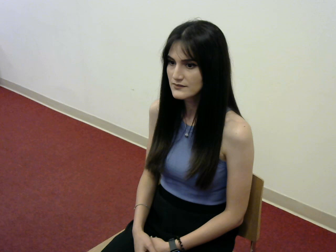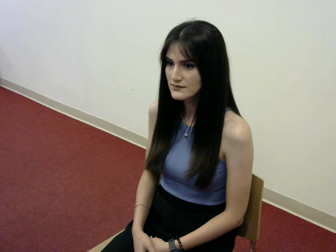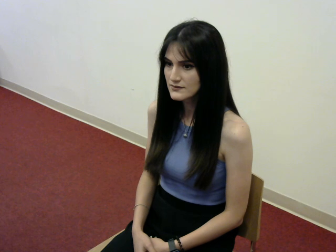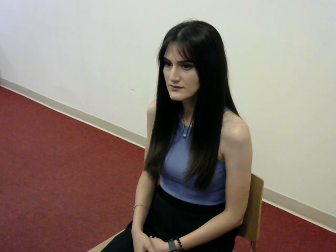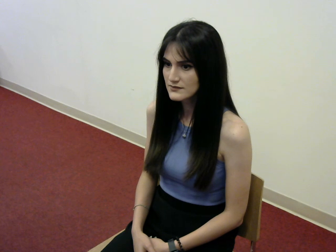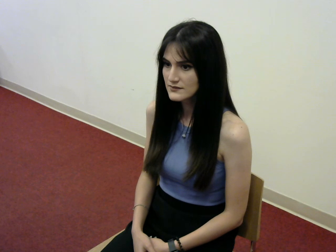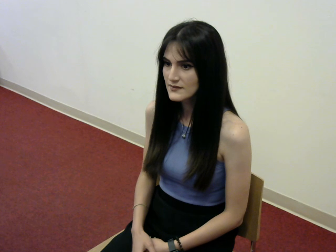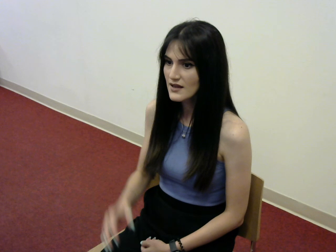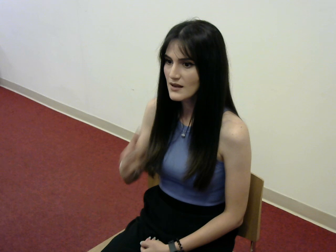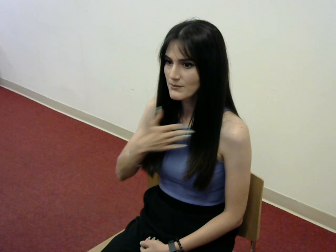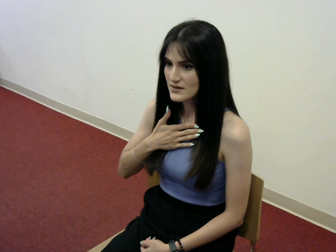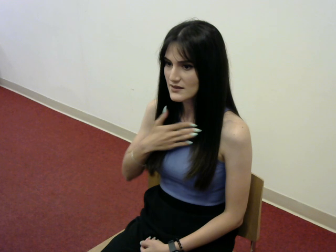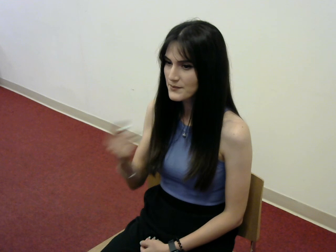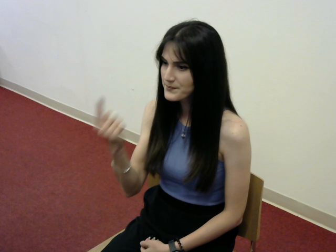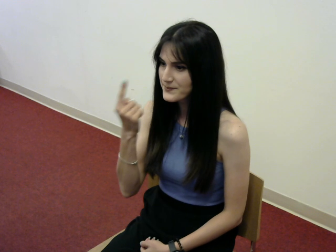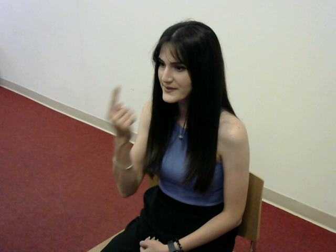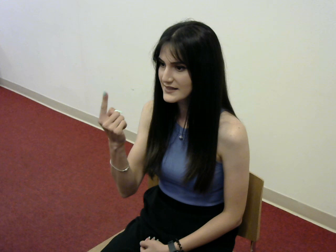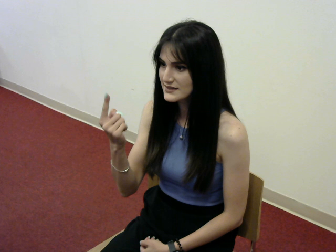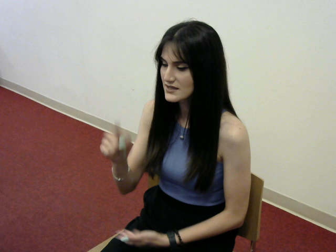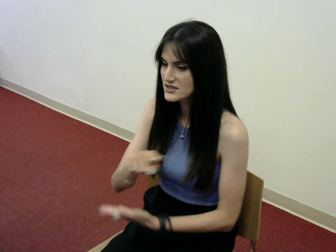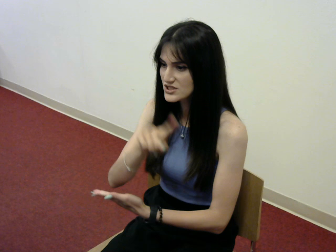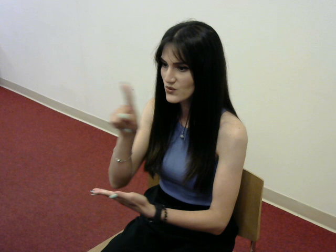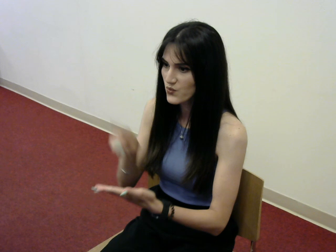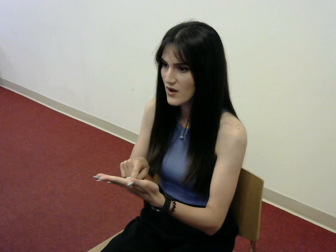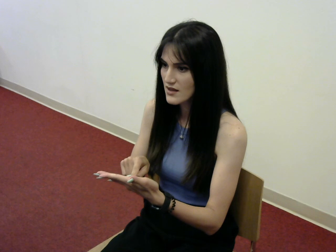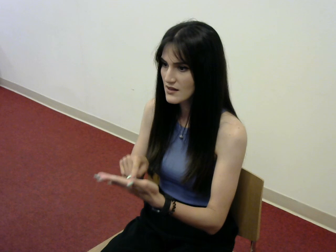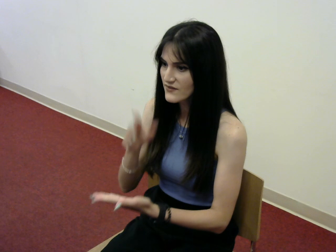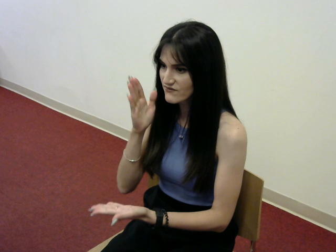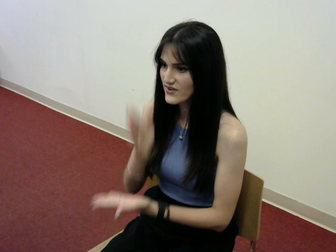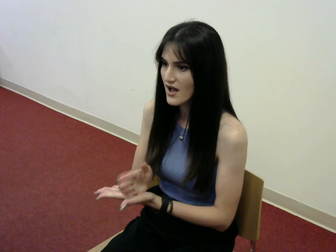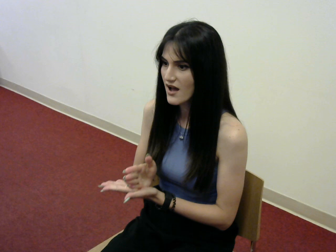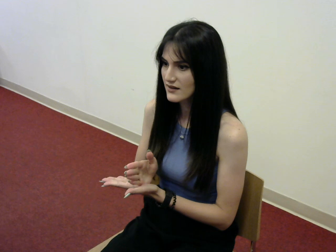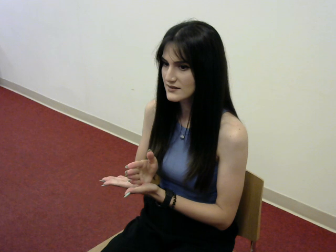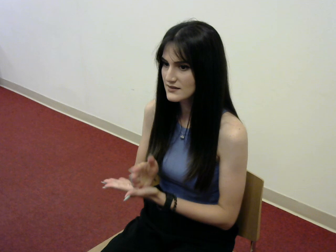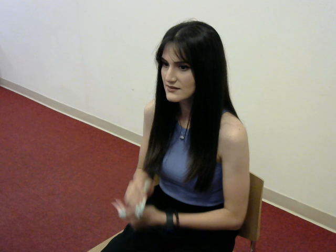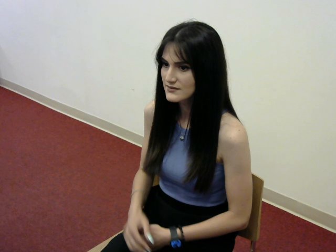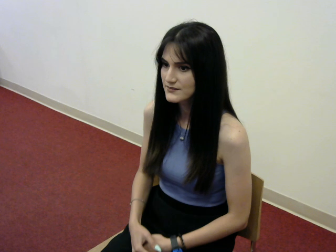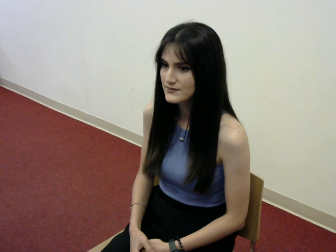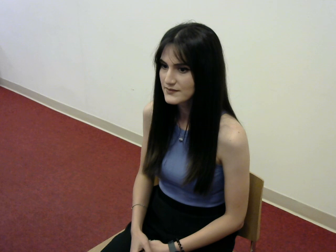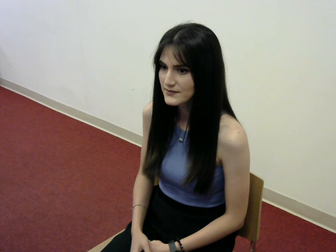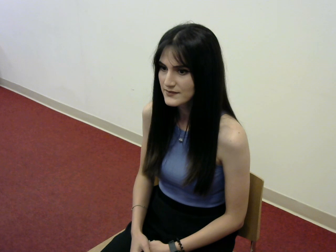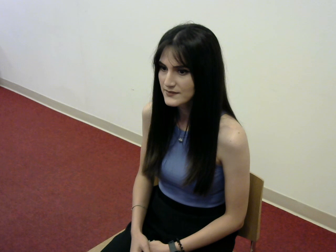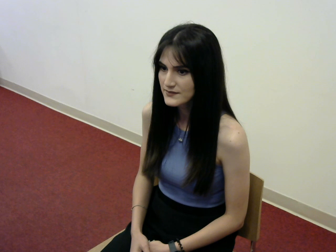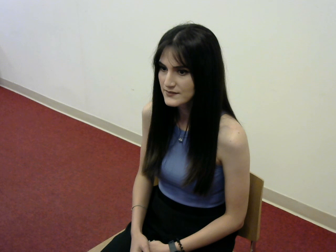Mənim bir sualım var